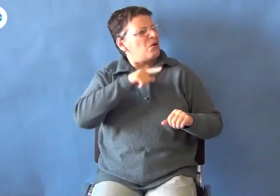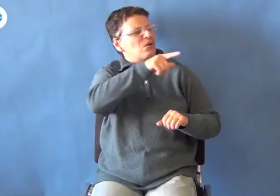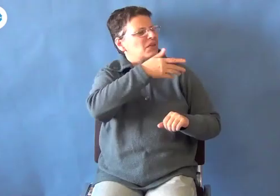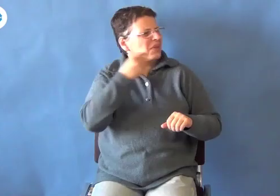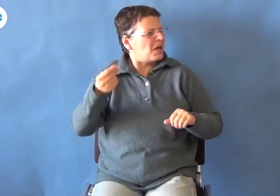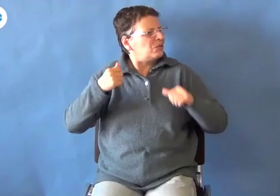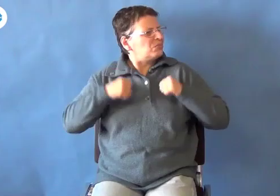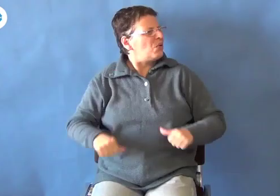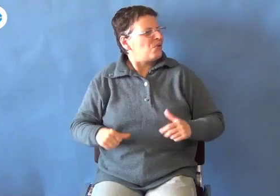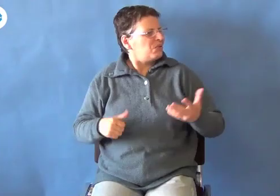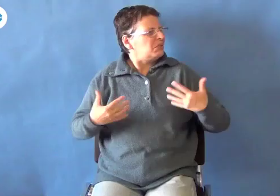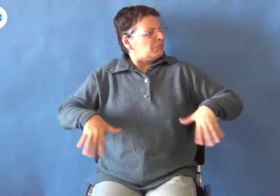Oni nie są spokojni.